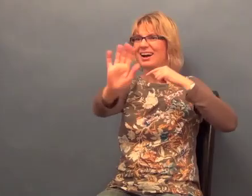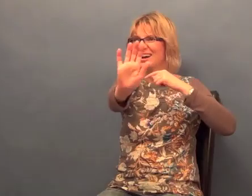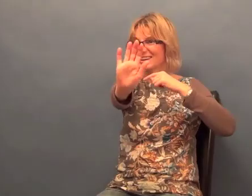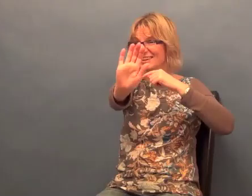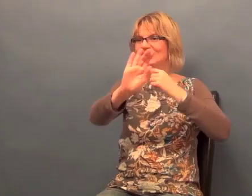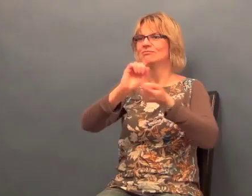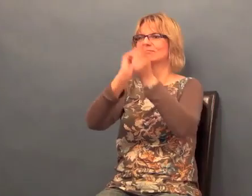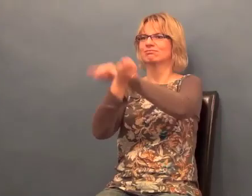Ręką pokazał, by syn się wstrzymał.